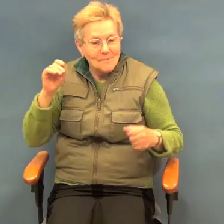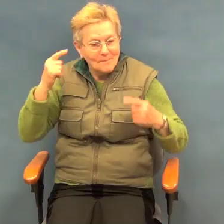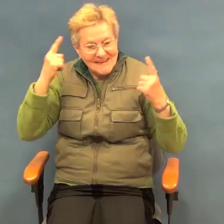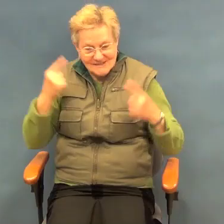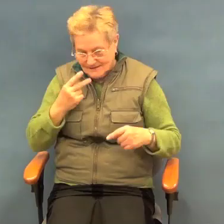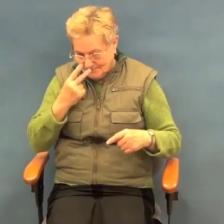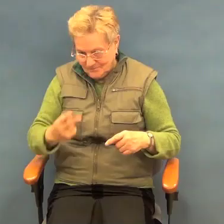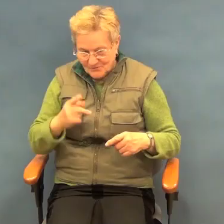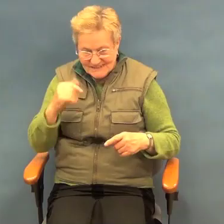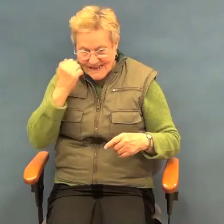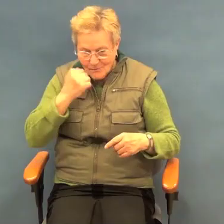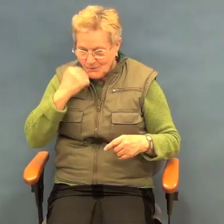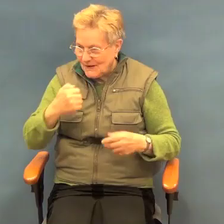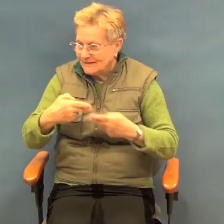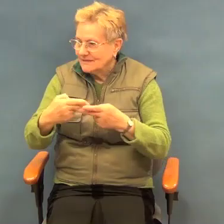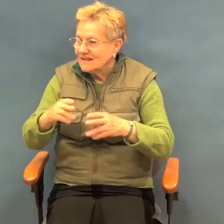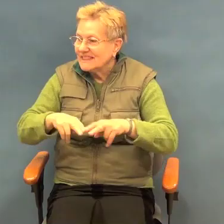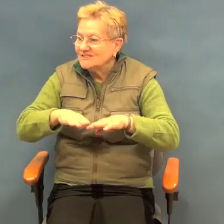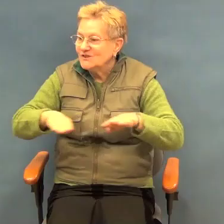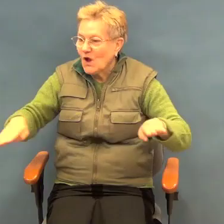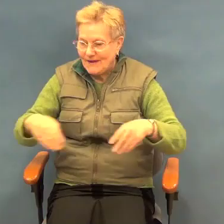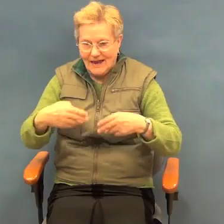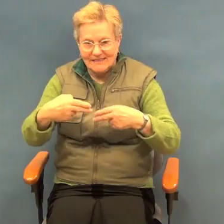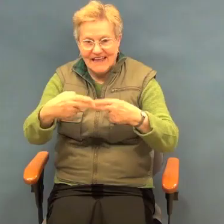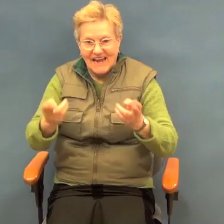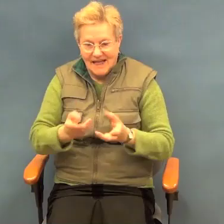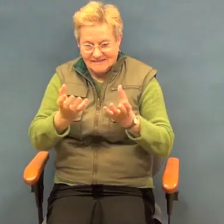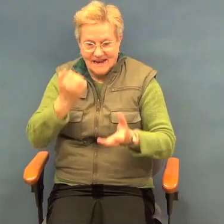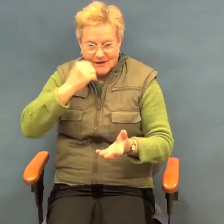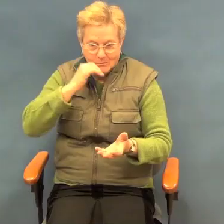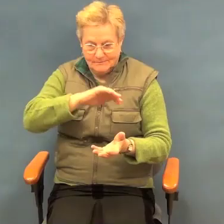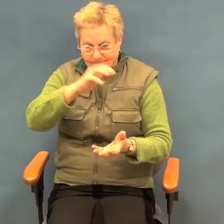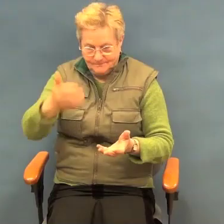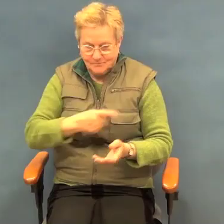Myszka widzi, że na stole stoi miska pełna jabłek.